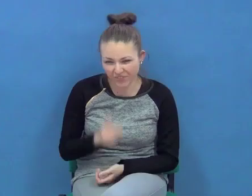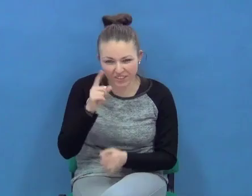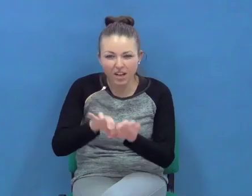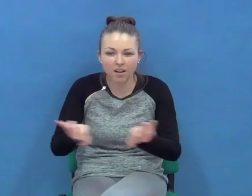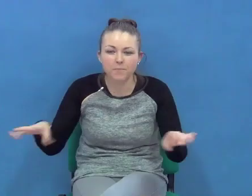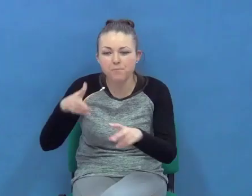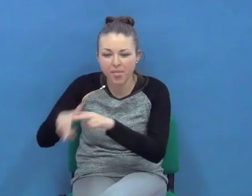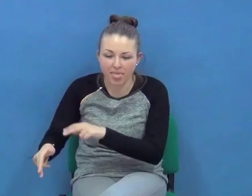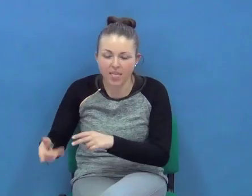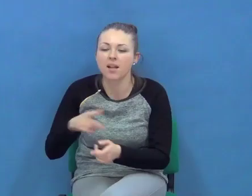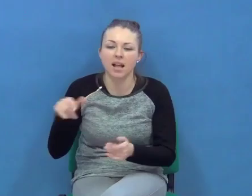Wiesz, kabel został przecięty.